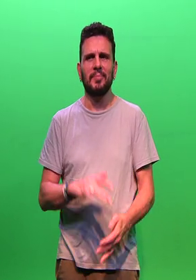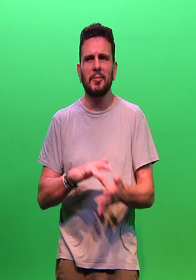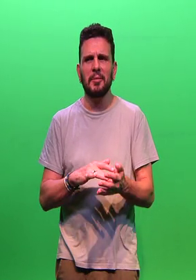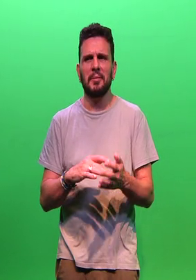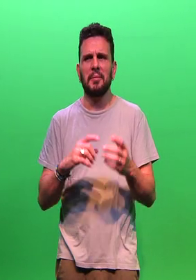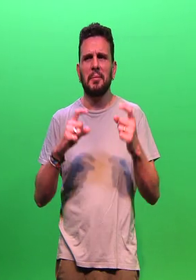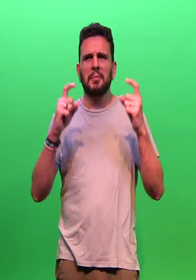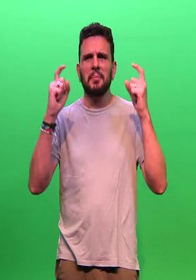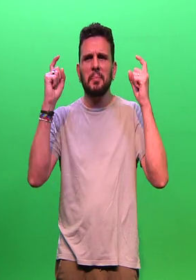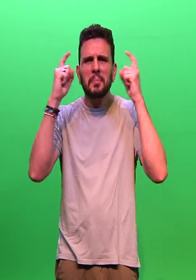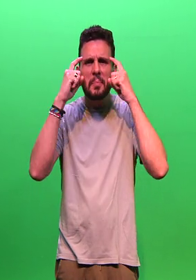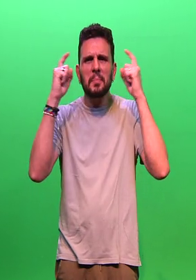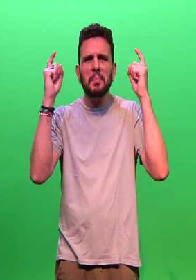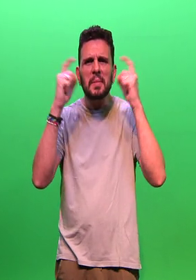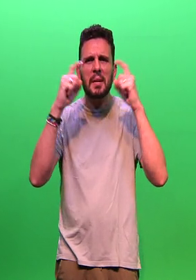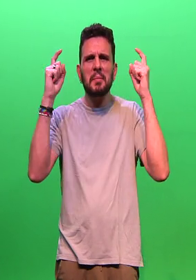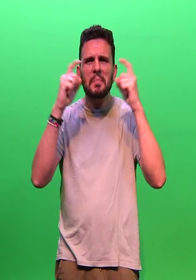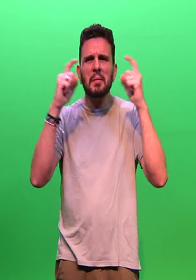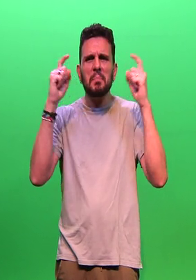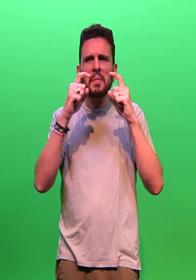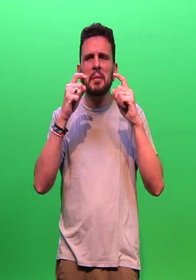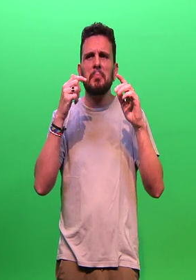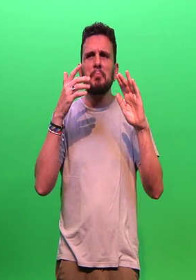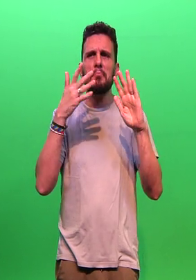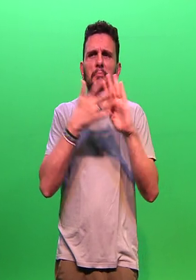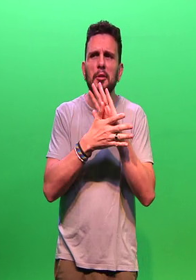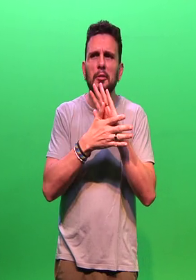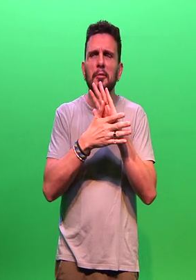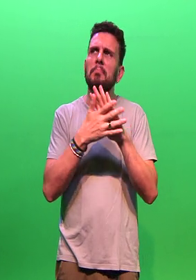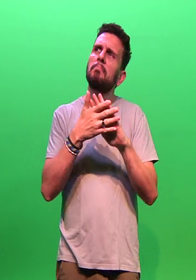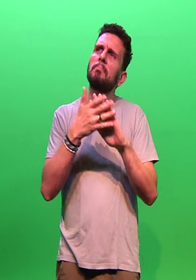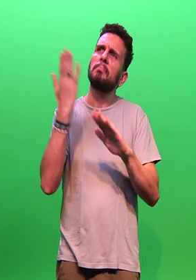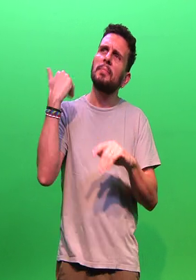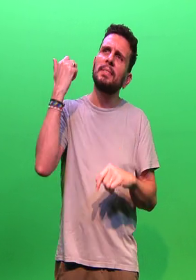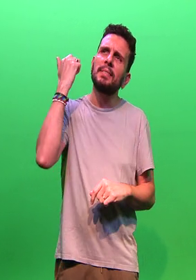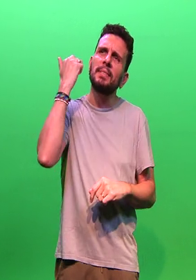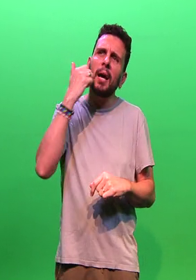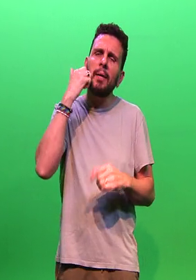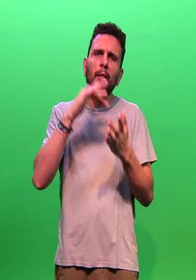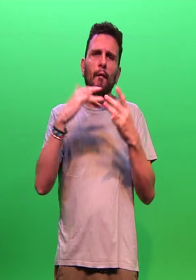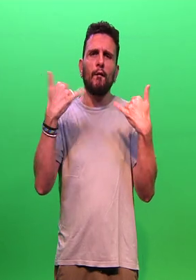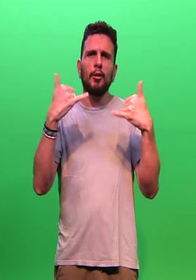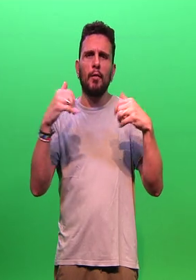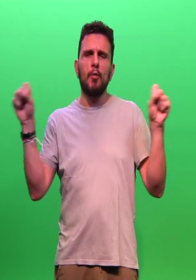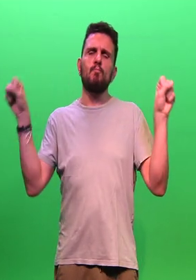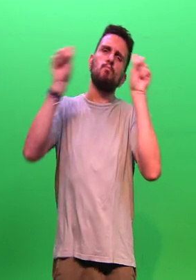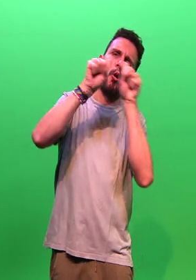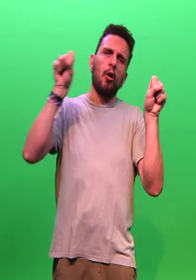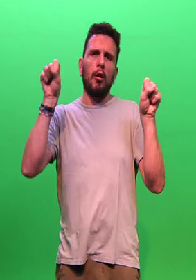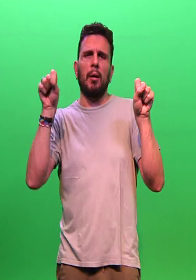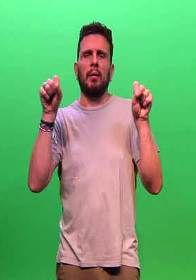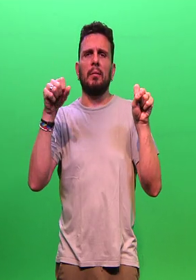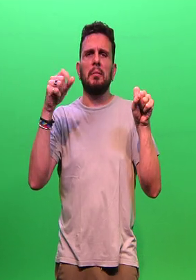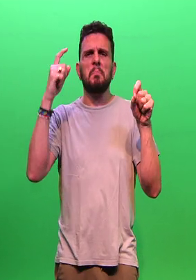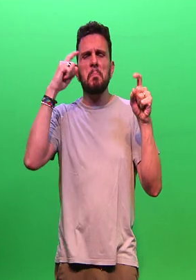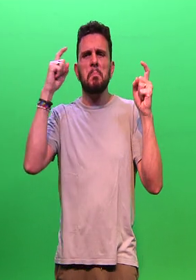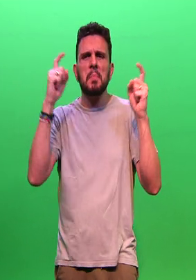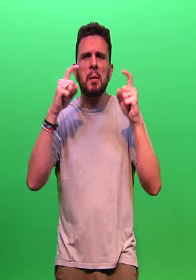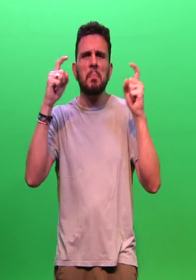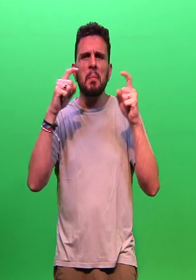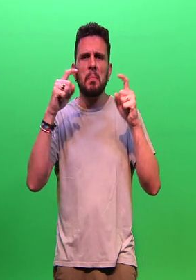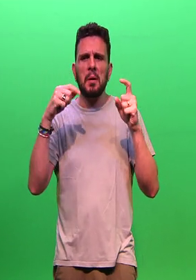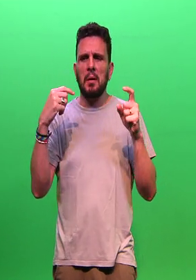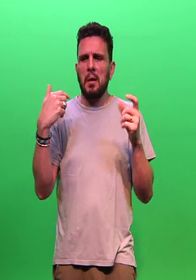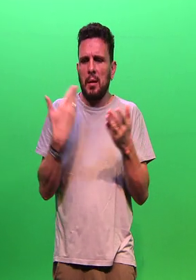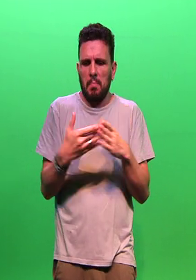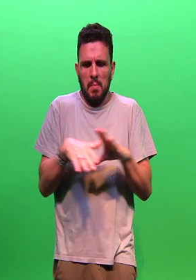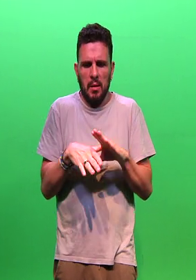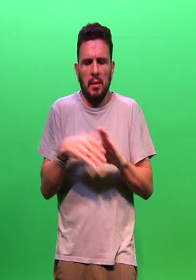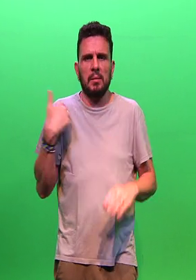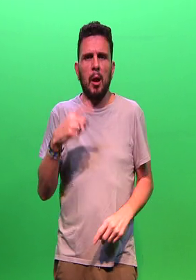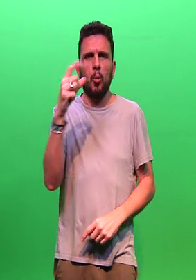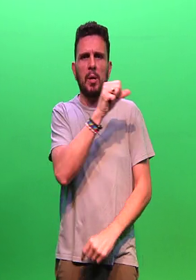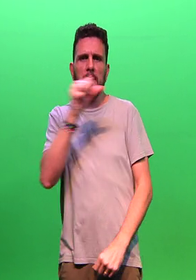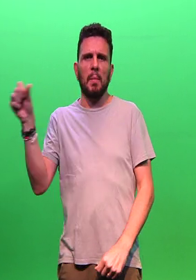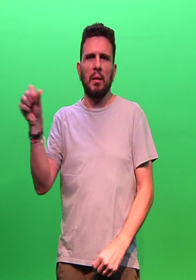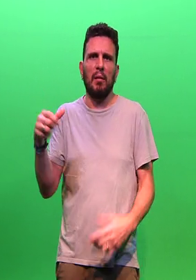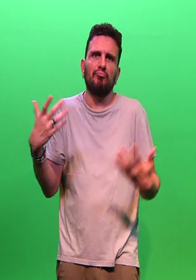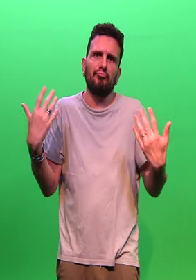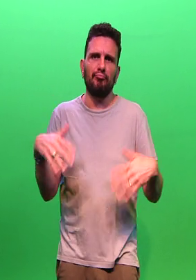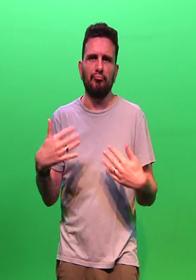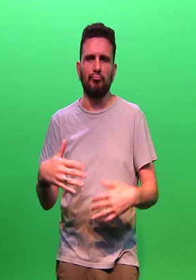Tinc migranya, perquè dissabte passat vaig jugar a futbol i el meu cap va xocar amb un altre cap. Des d'aleshores tinc migranya, ja som a dimarts, ja fa una setmana, déu-n'hi-do.